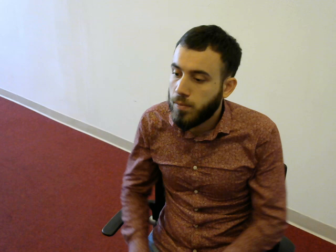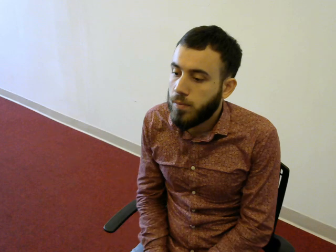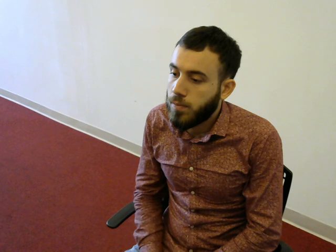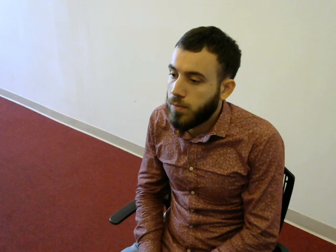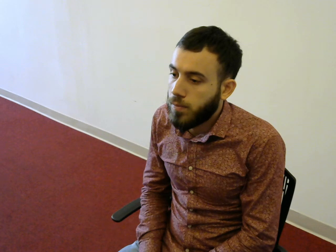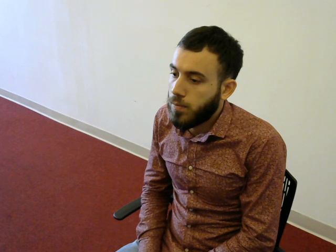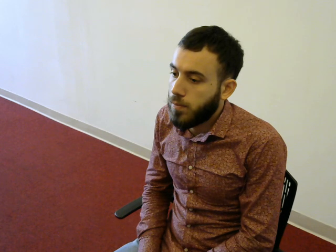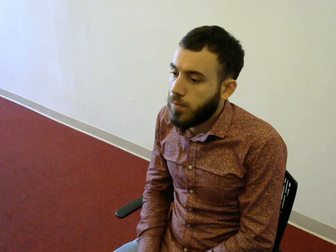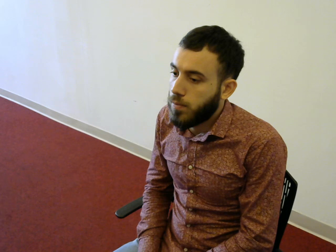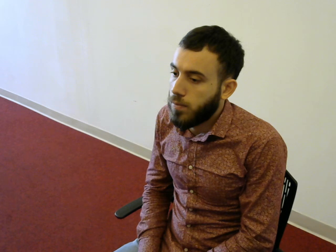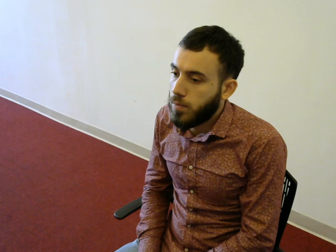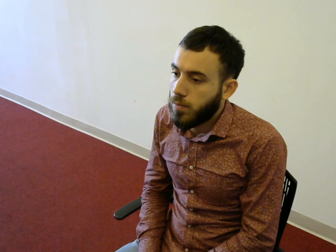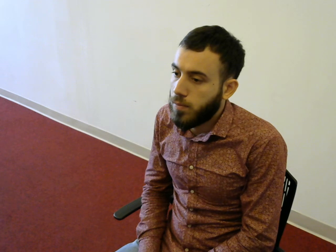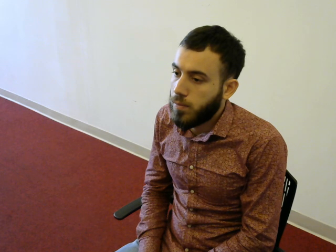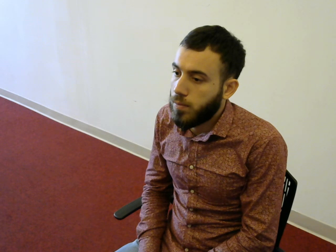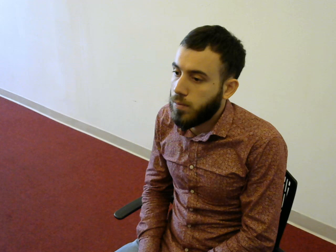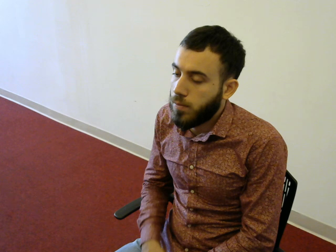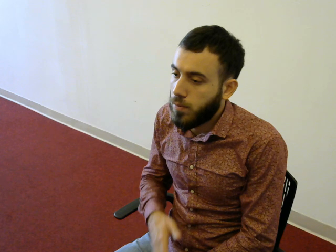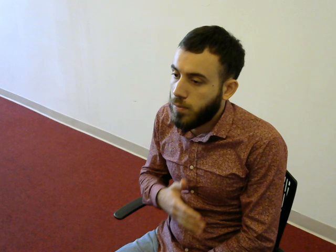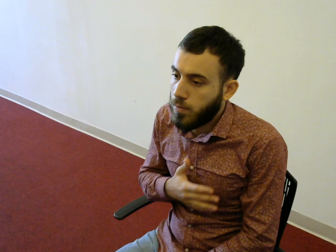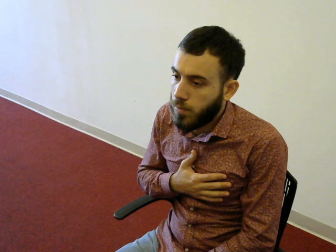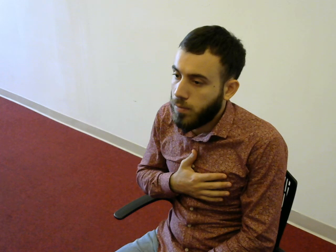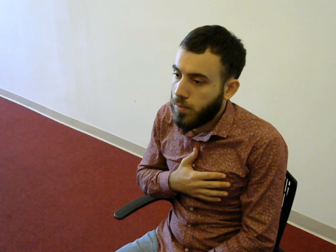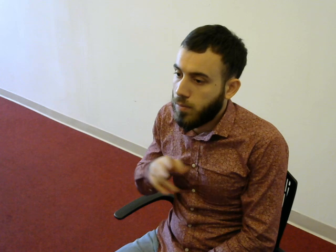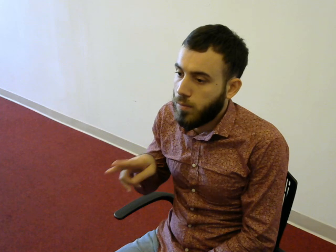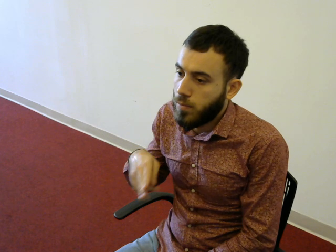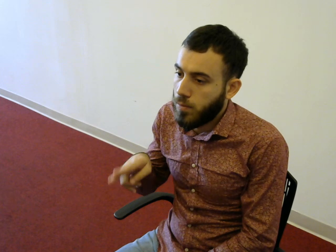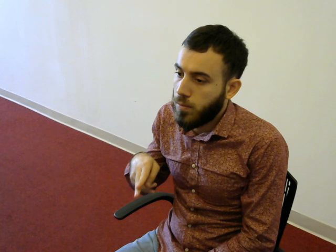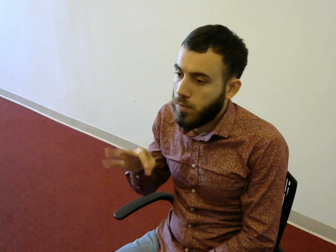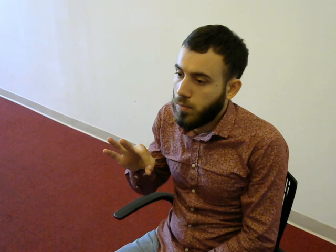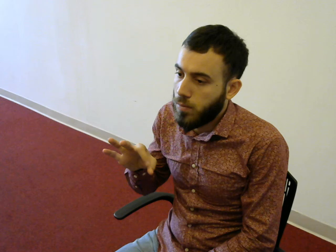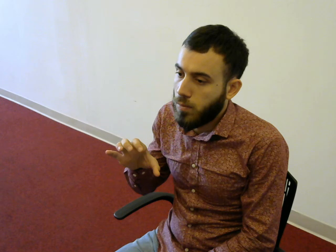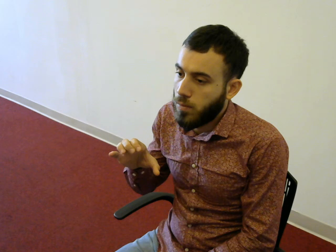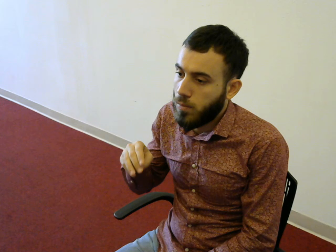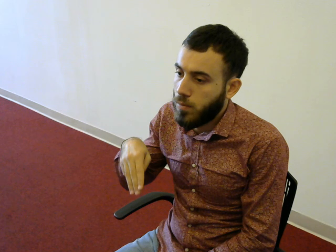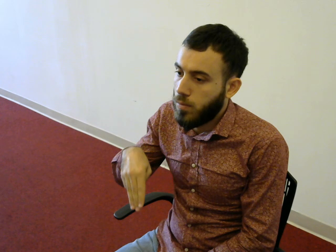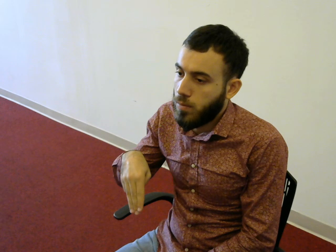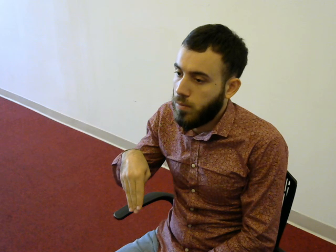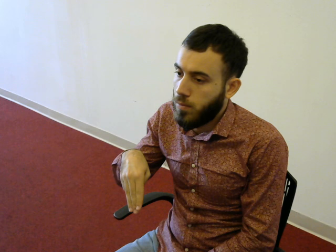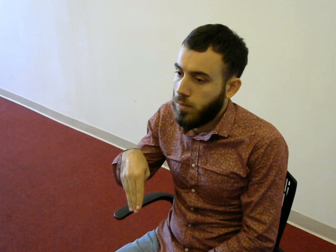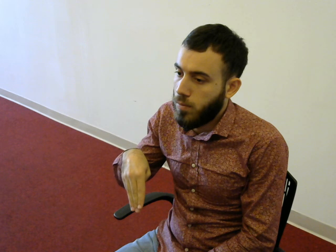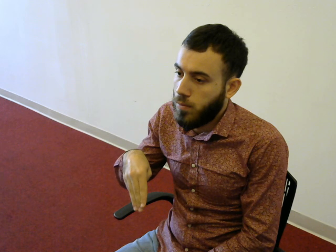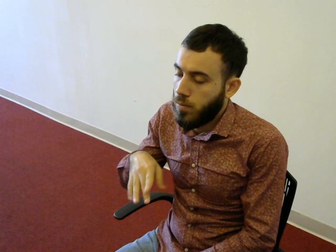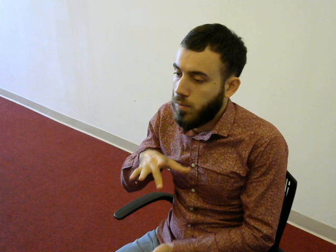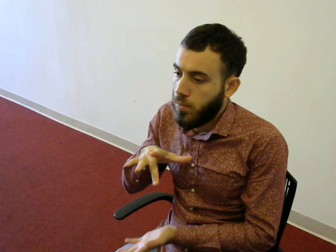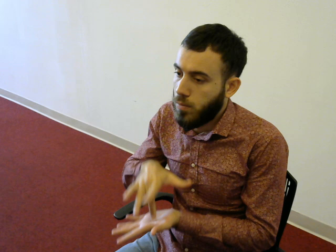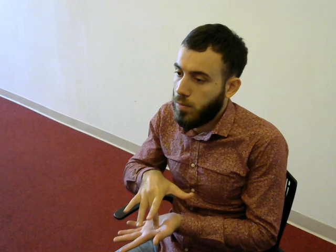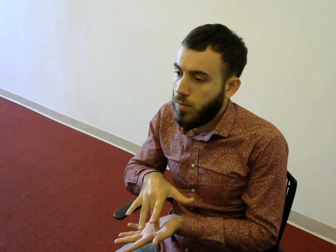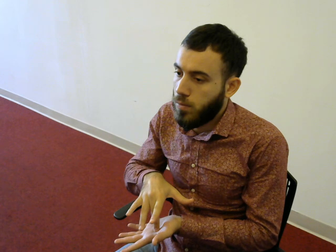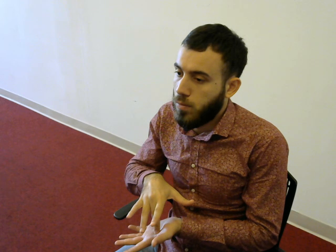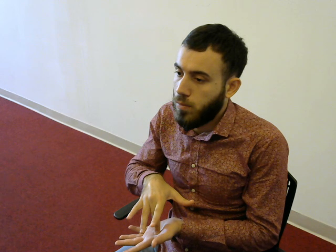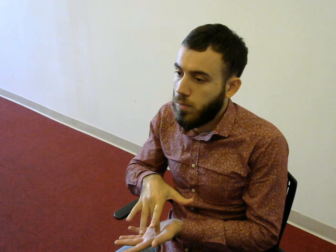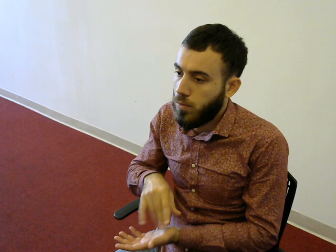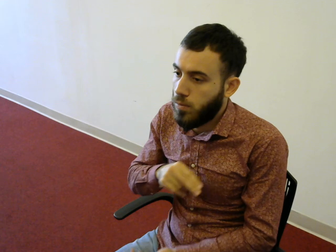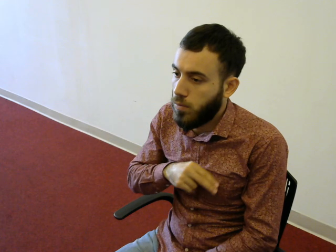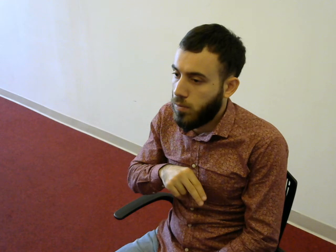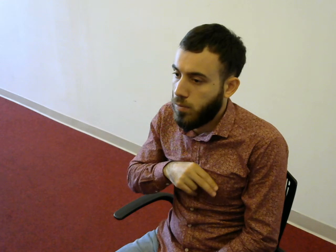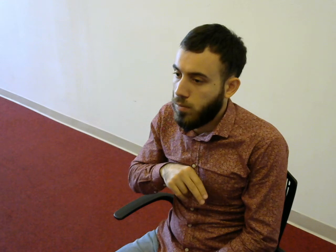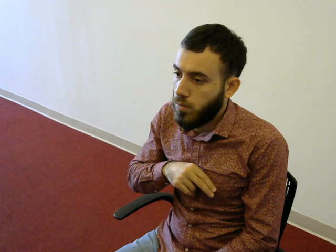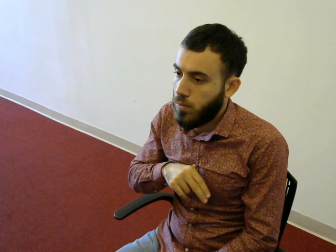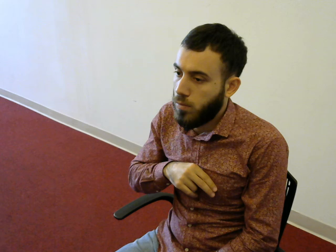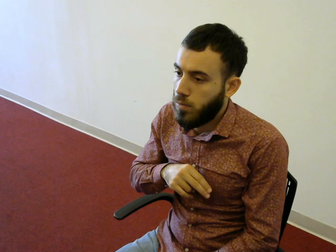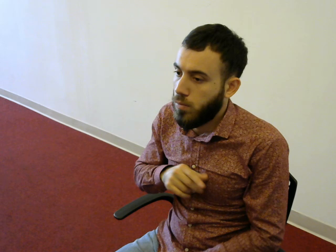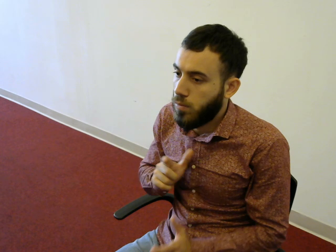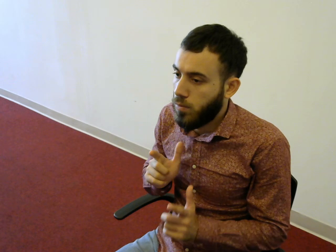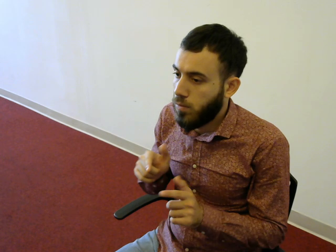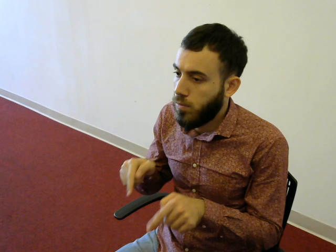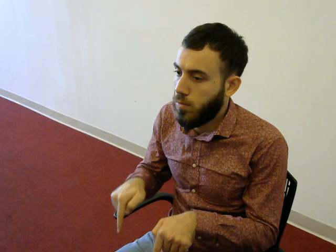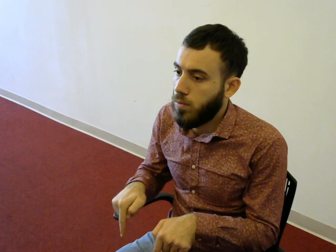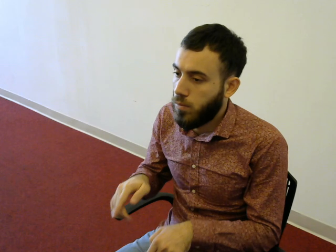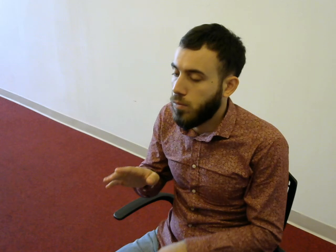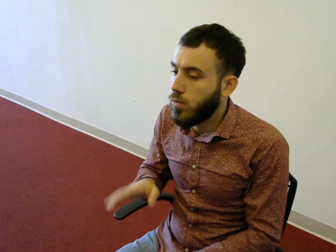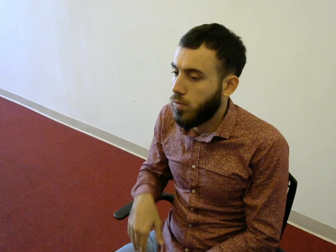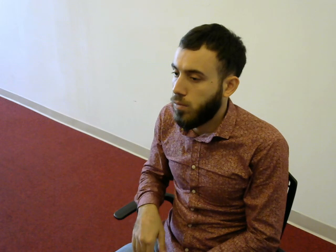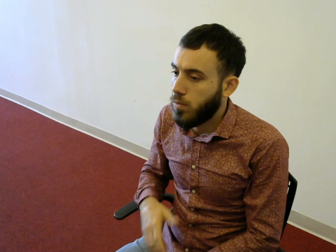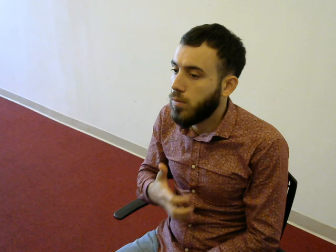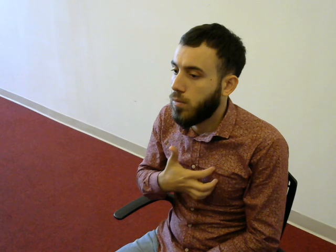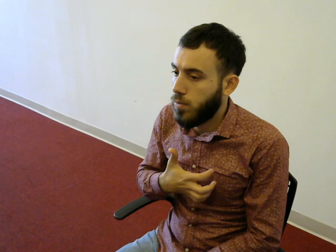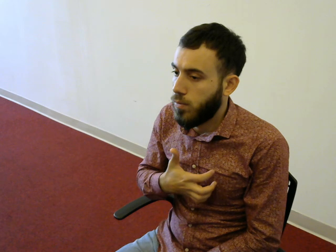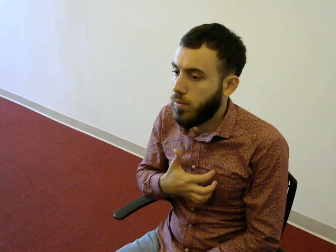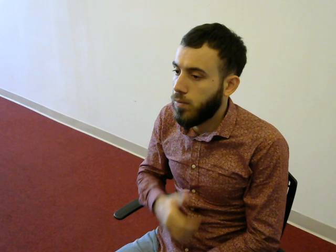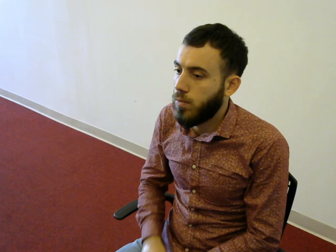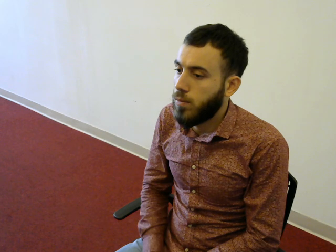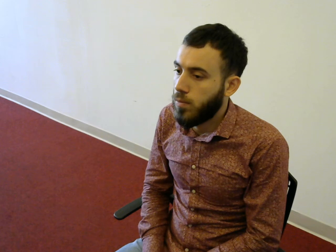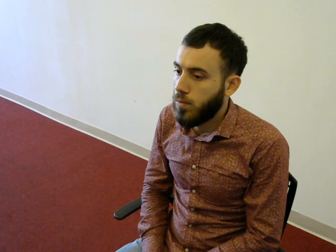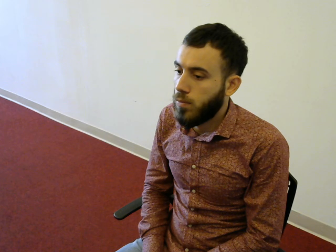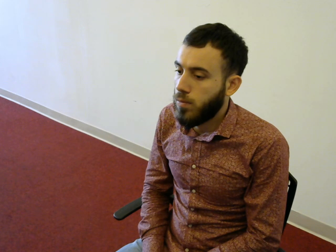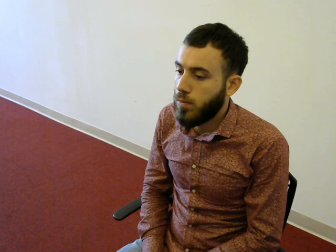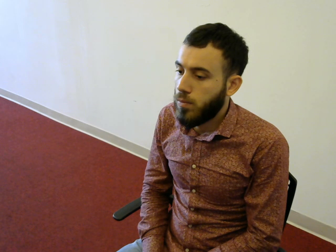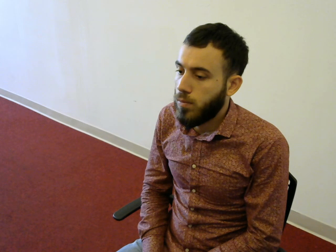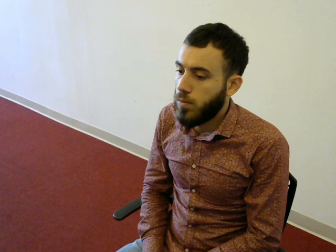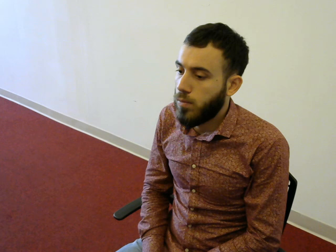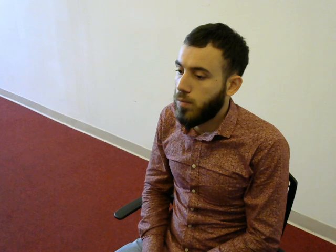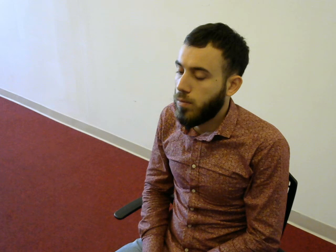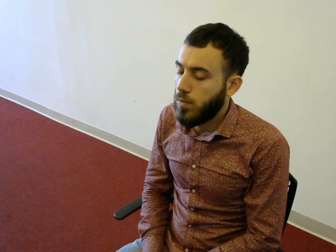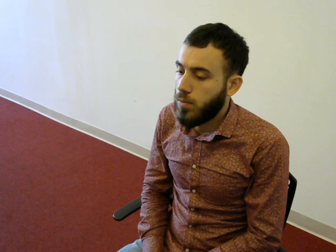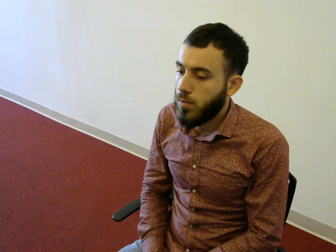Mən DOST Mərkəzində işə qəbul olmaq istəyirəm